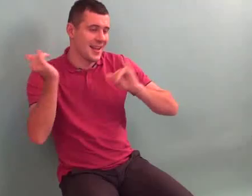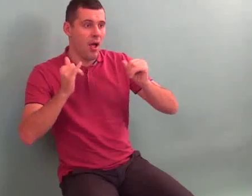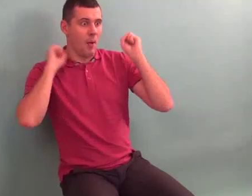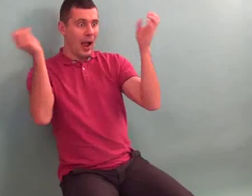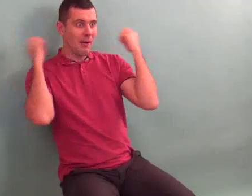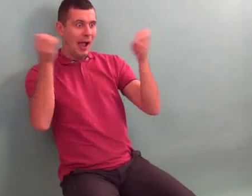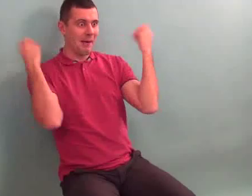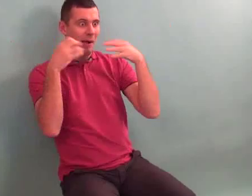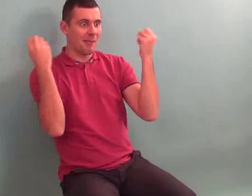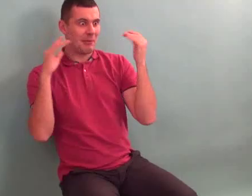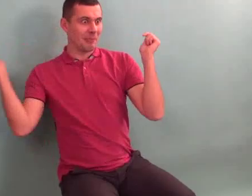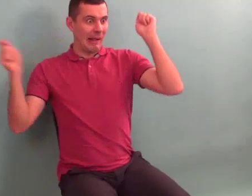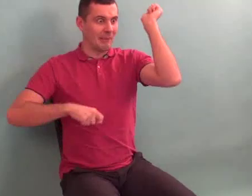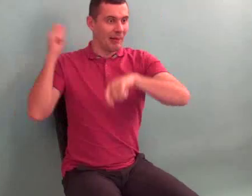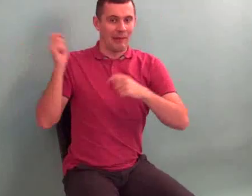Nagle słychać syreny.